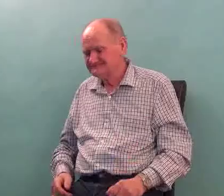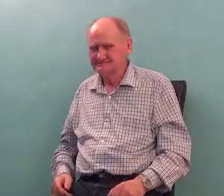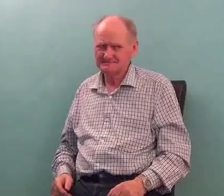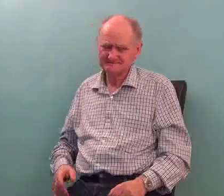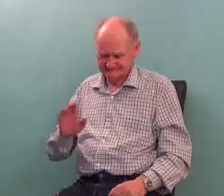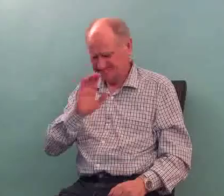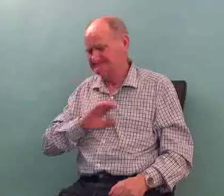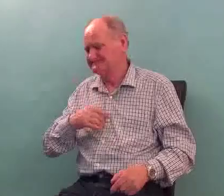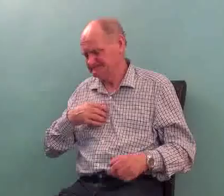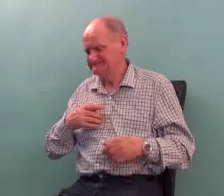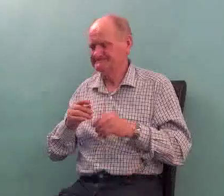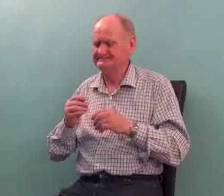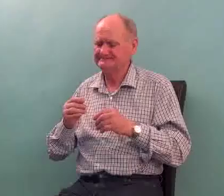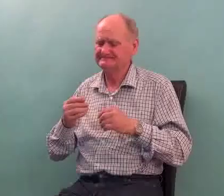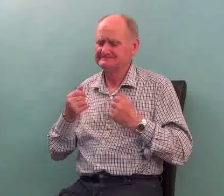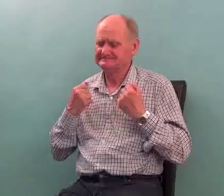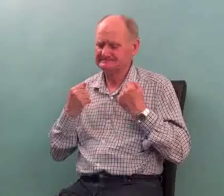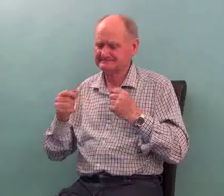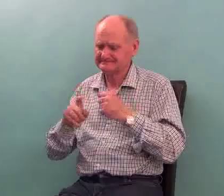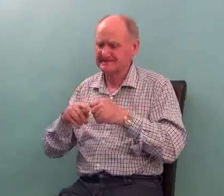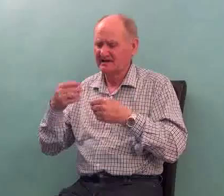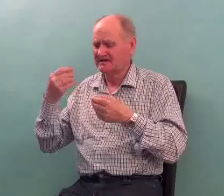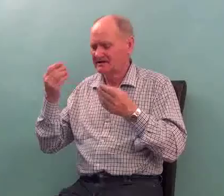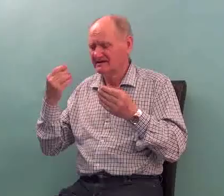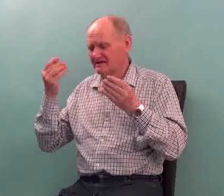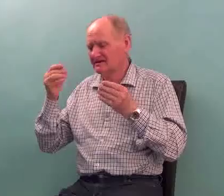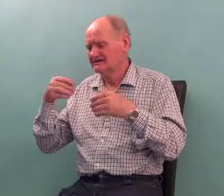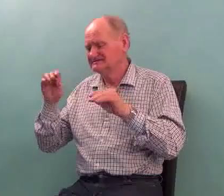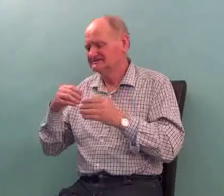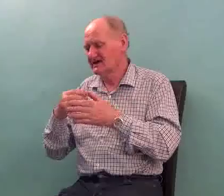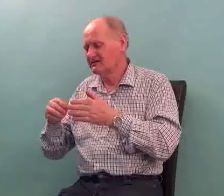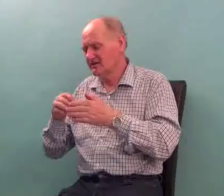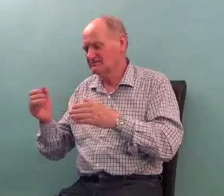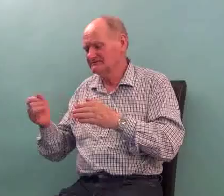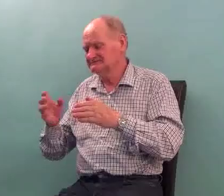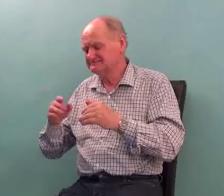Poświęciłem się i pojechałem samochodem do sklepu na zakupy.